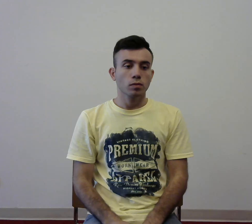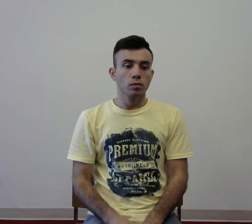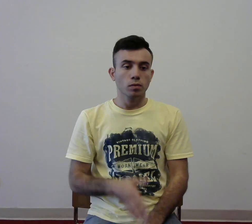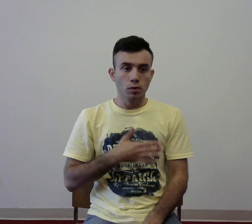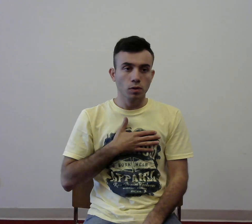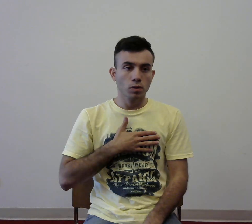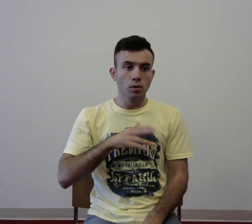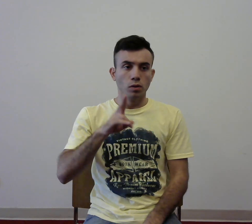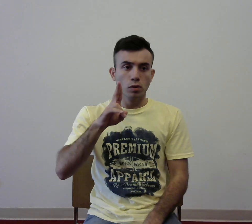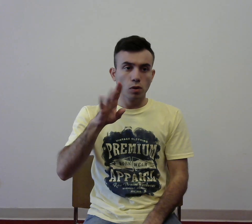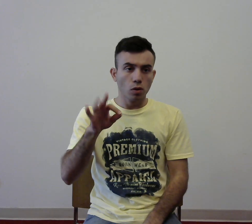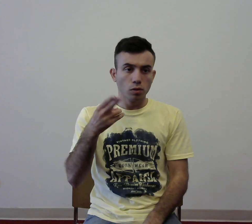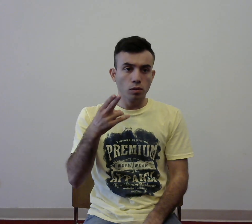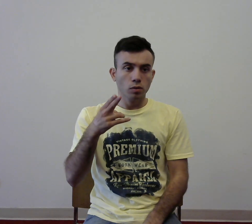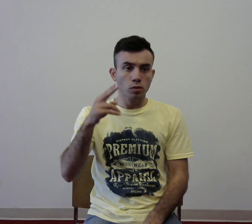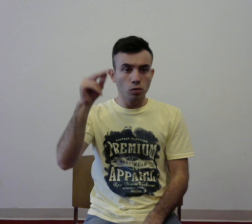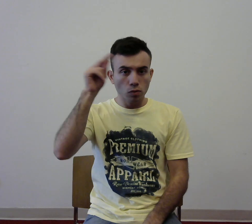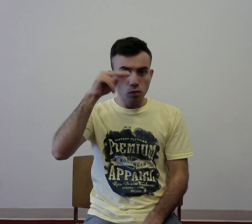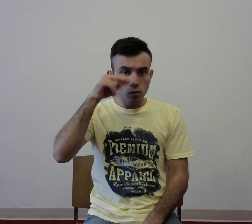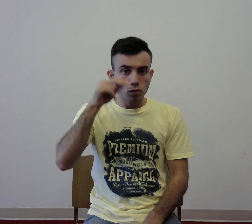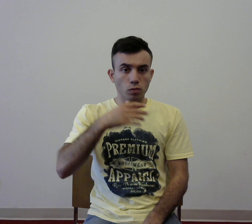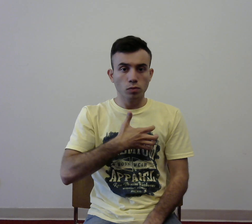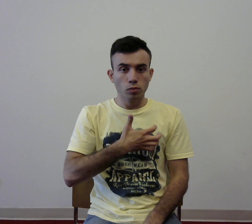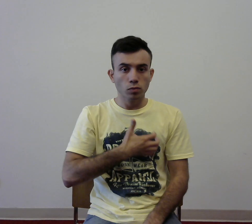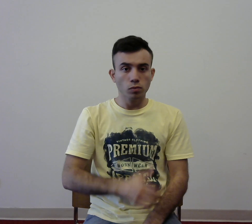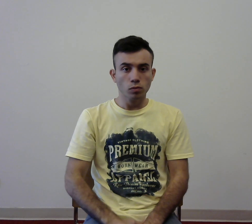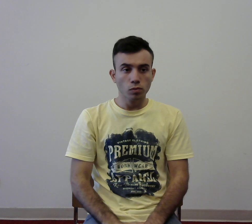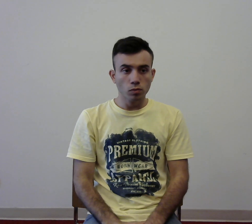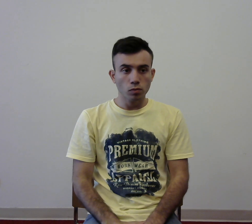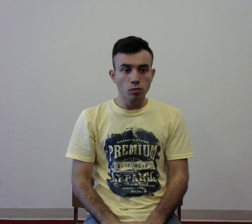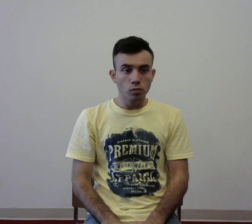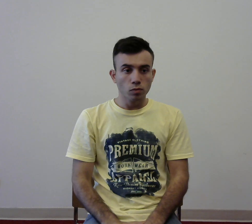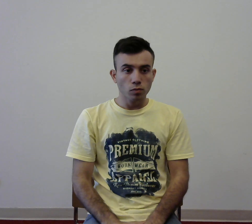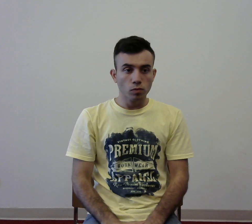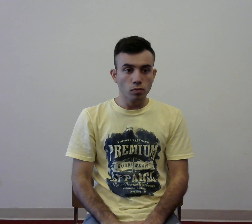Mən kodlaşdırma öyrənmək istəyirəm